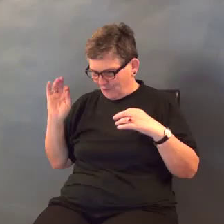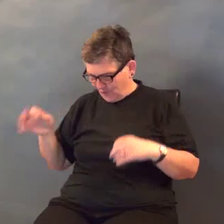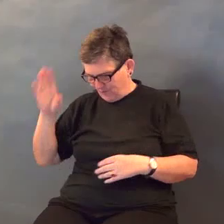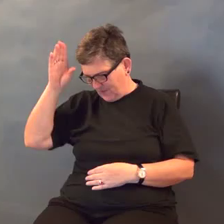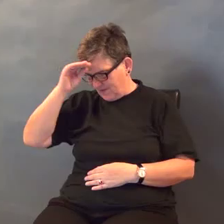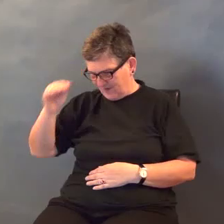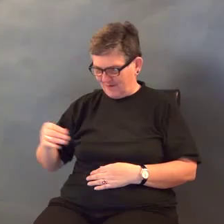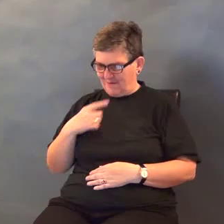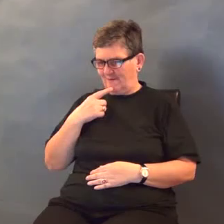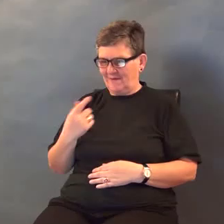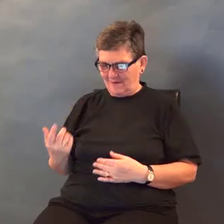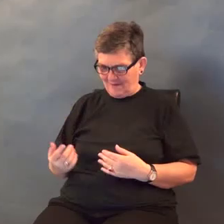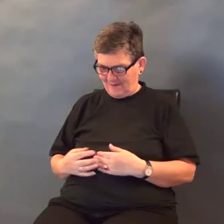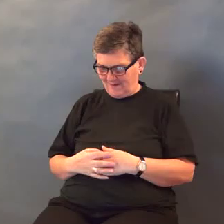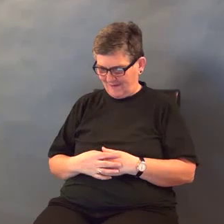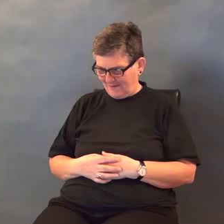Na jednym obrazku jest dobrze założony kask, co to znaczy?